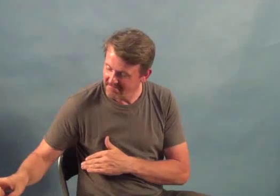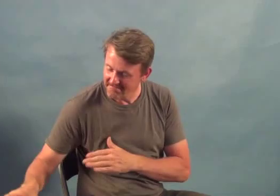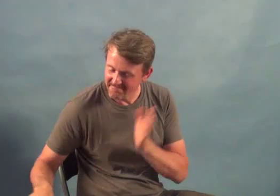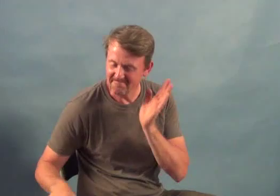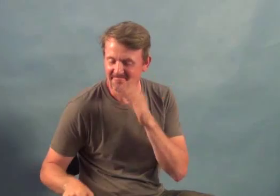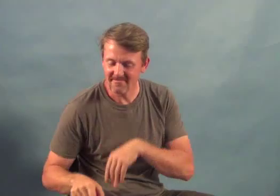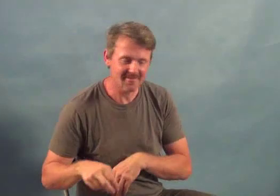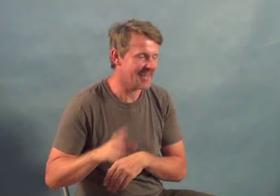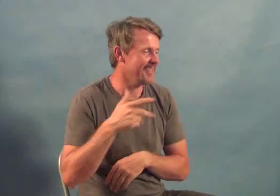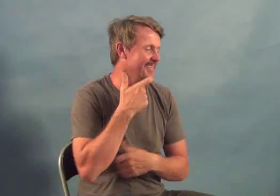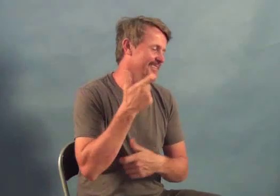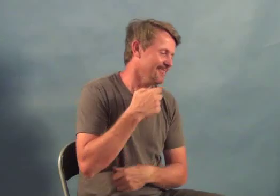Machnął ręką i zaśmiał się.